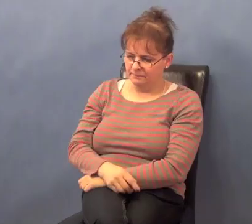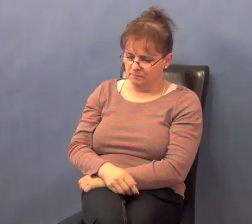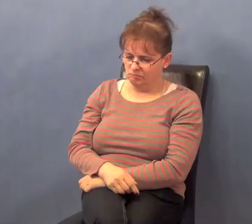Zgadza się.